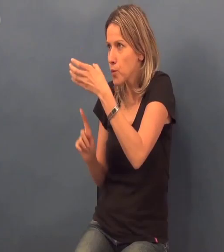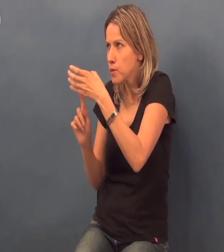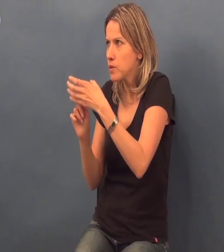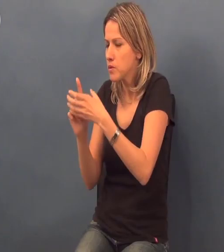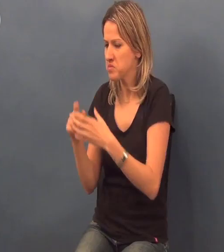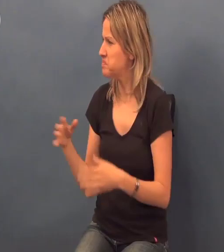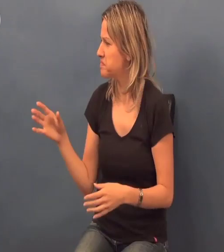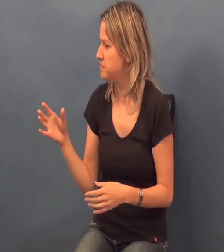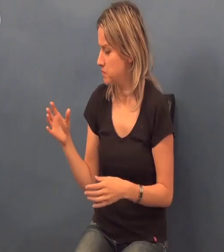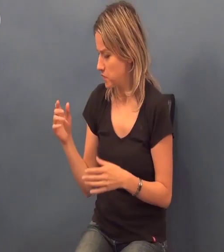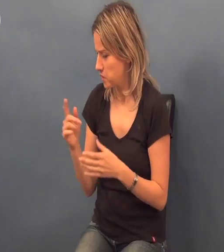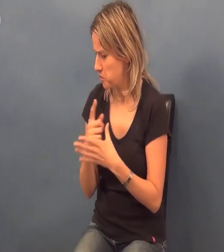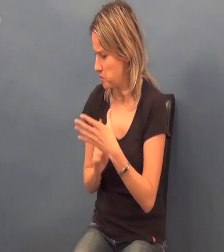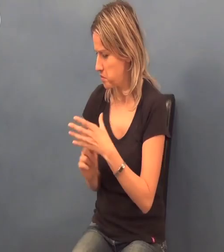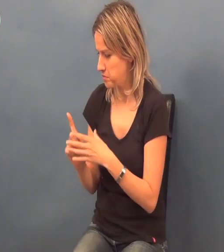Wchodzi w otwór rury...